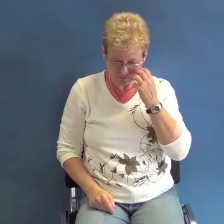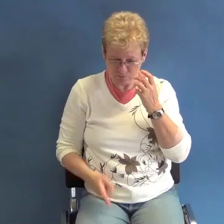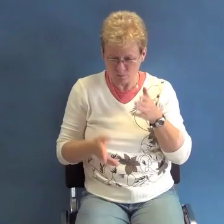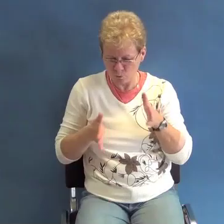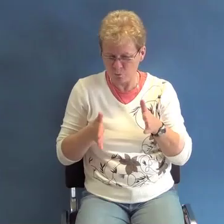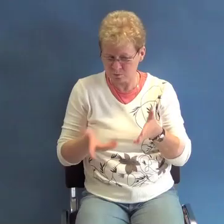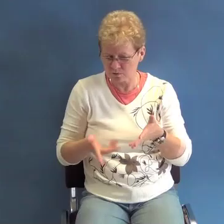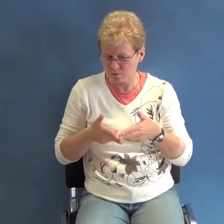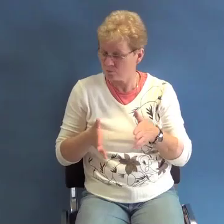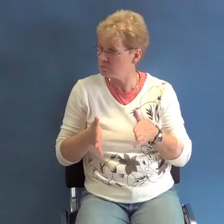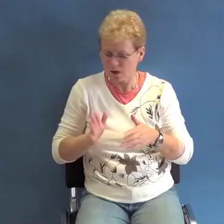To jest na ulicy, to jest na ulicy...